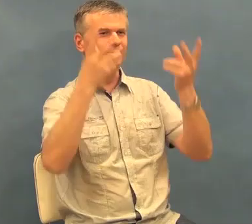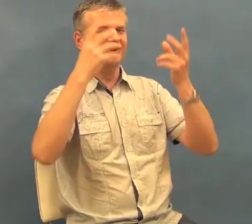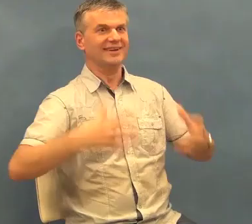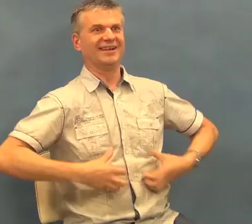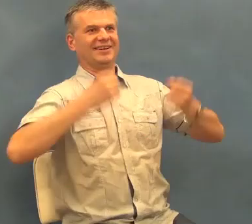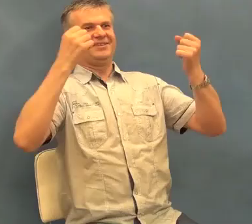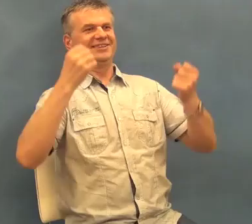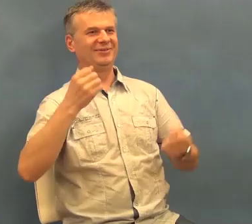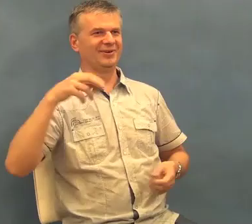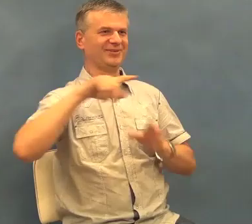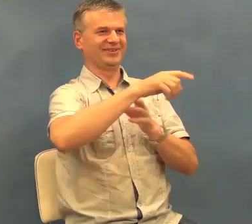Przestraszyła się i uciekła.